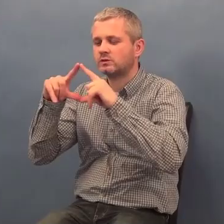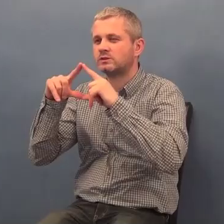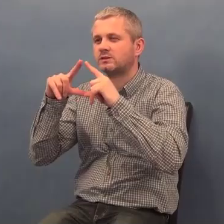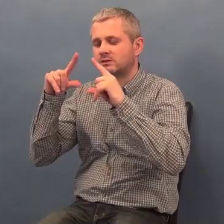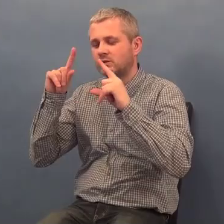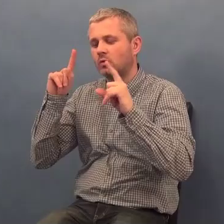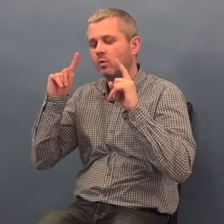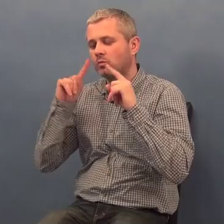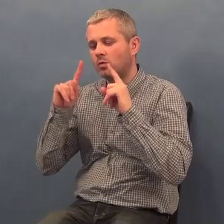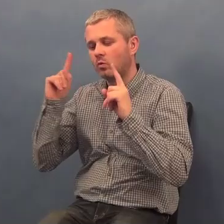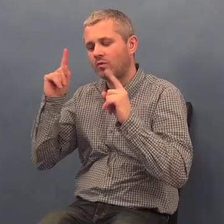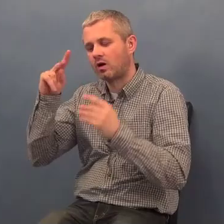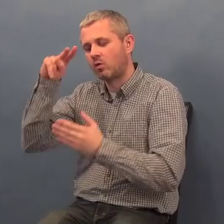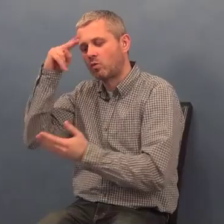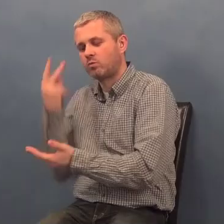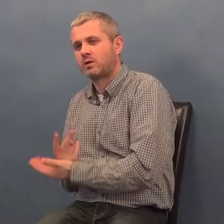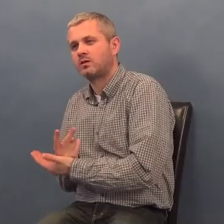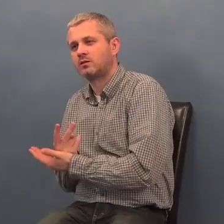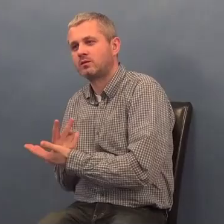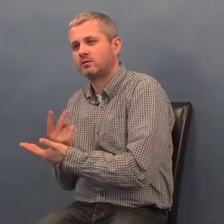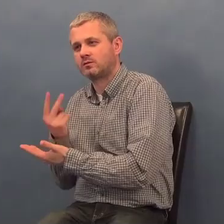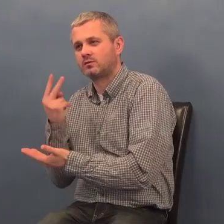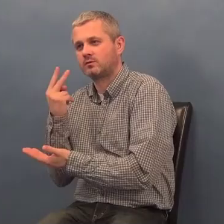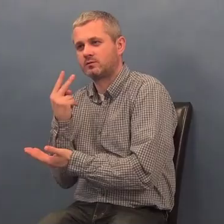Oznacza: uwaga, można upaść!